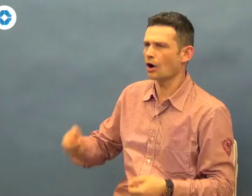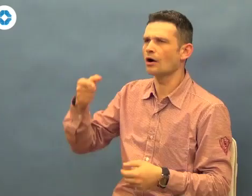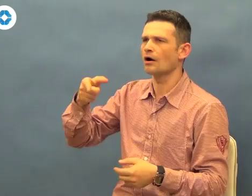Dobrze.